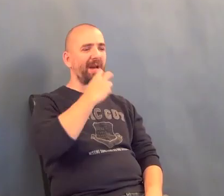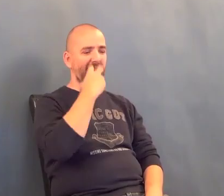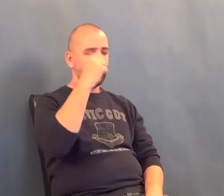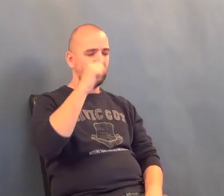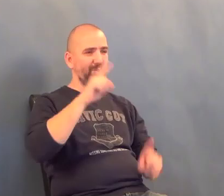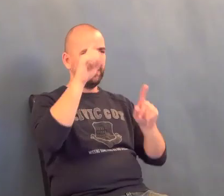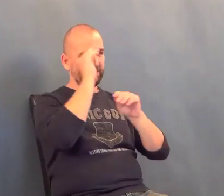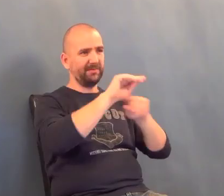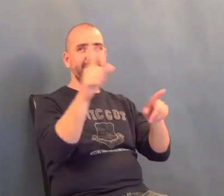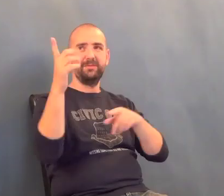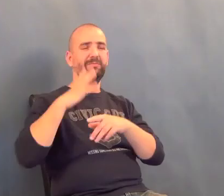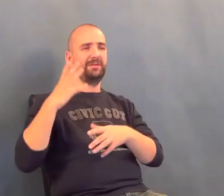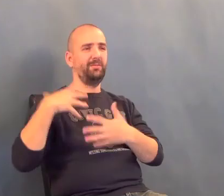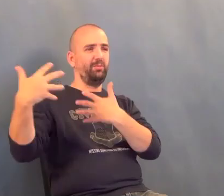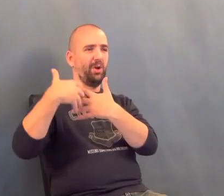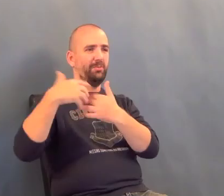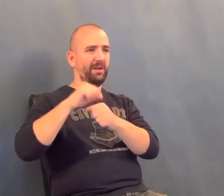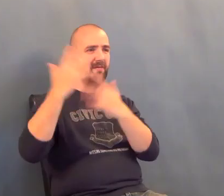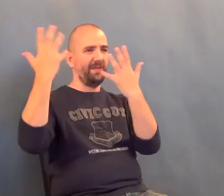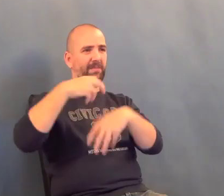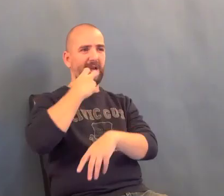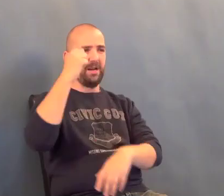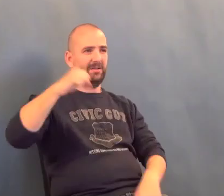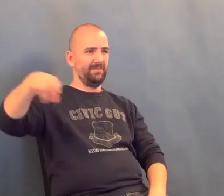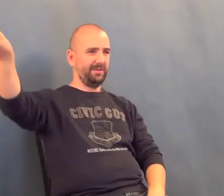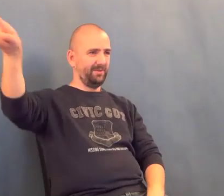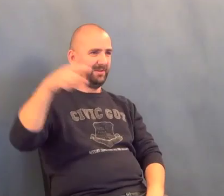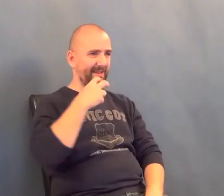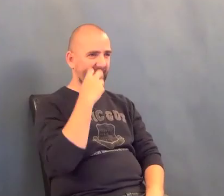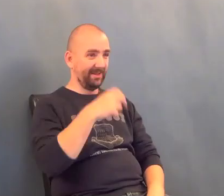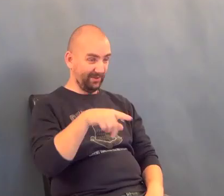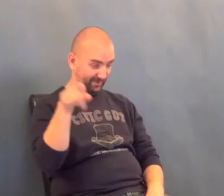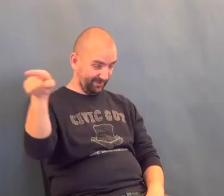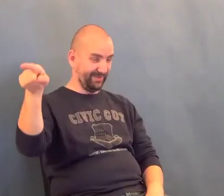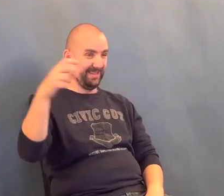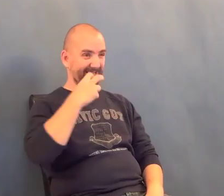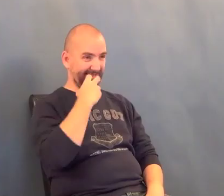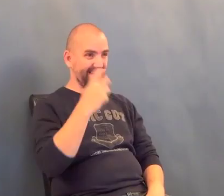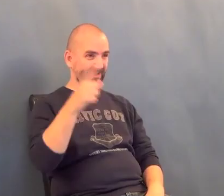Informuje, że elektrownia atomowa wytwarza promieniowanie, ponieważ w pobliżu jest fabryka elektrowni atomowej, jest niebezpiecznie.